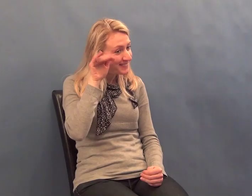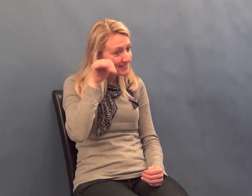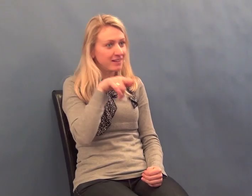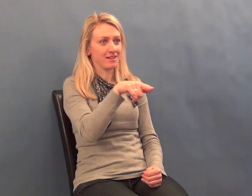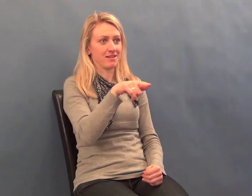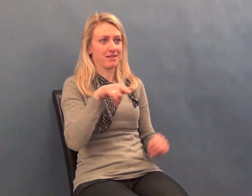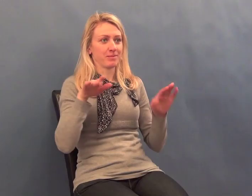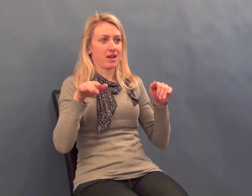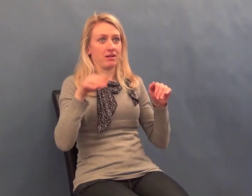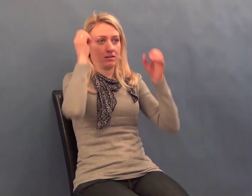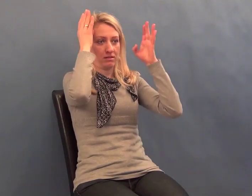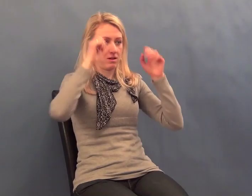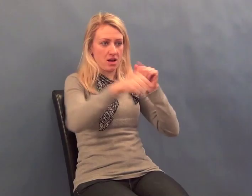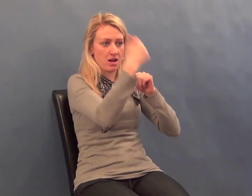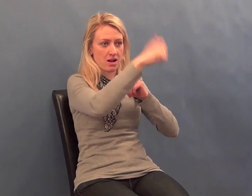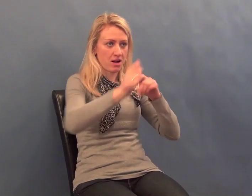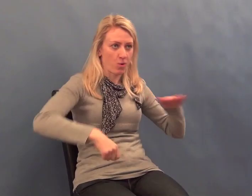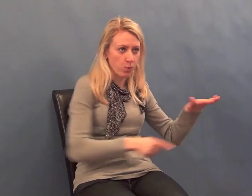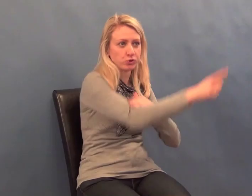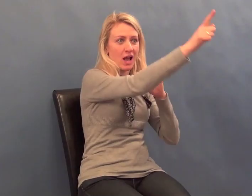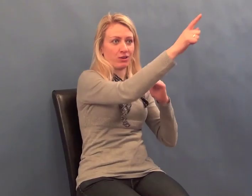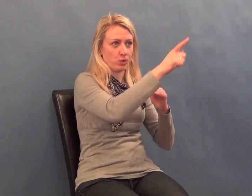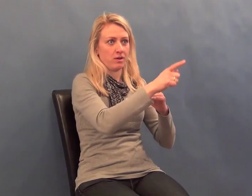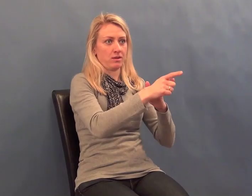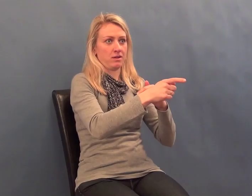Ptak jest w szoku, zaczyna latać po klatce jak oszalały, aż w końcu z niej ucieka.